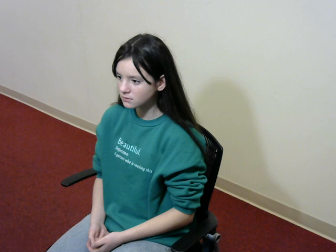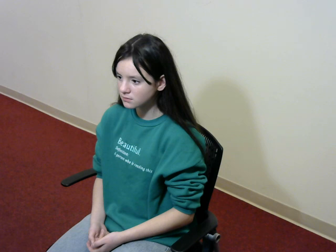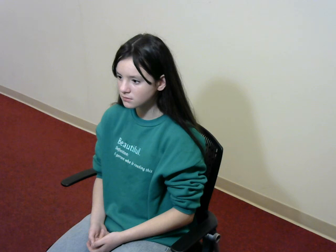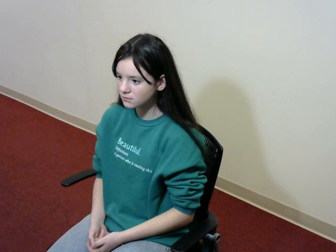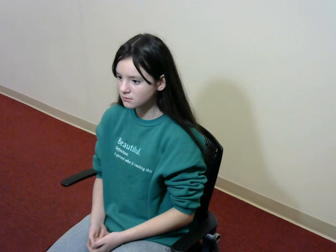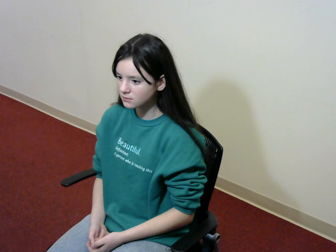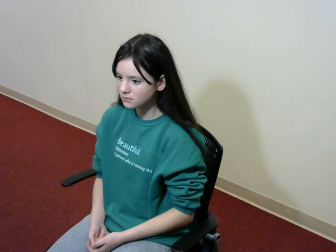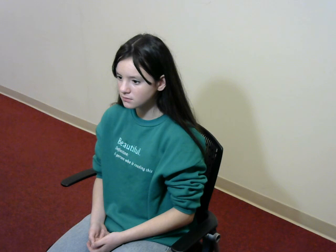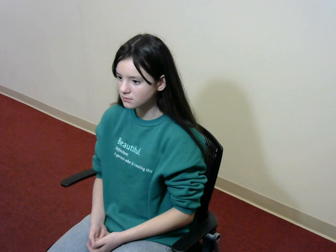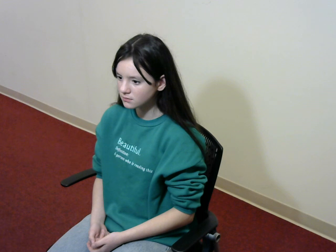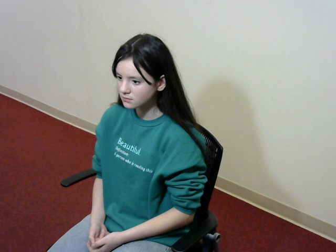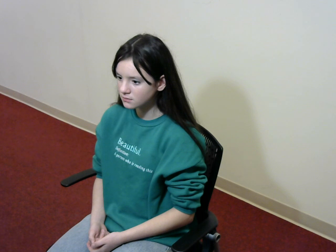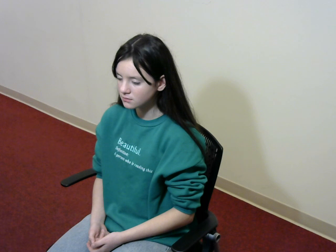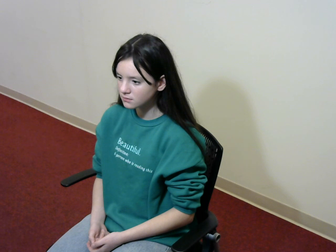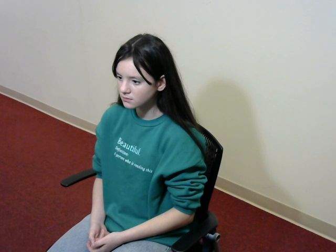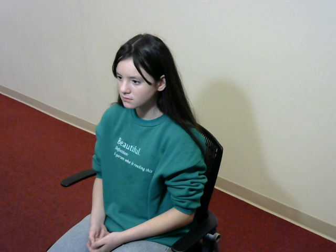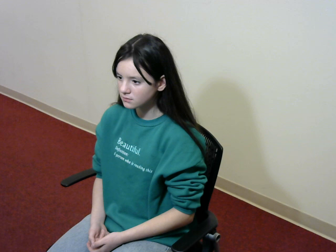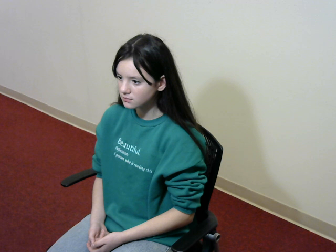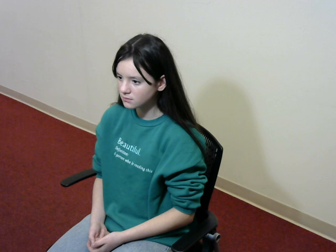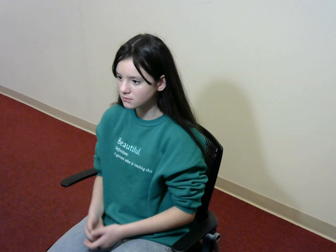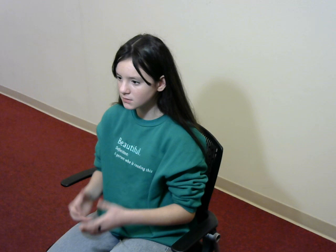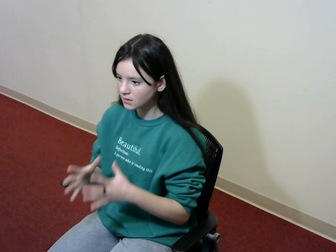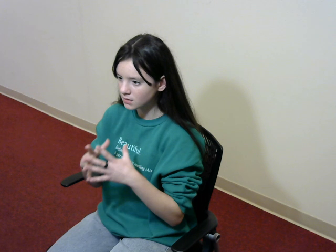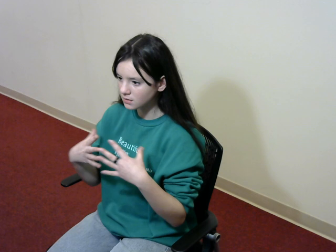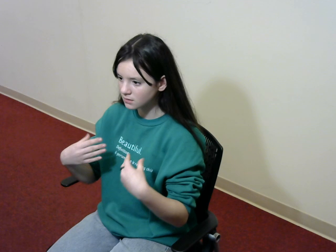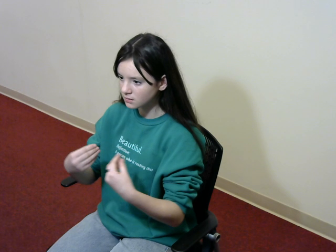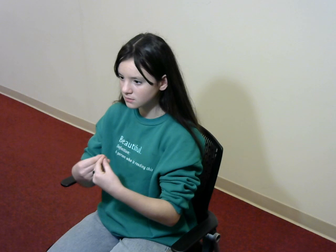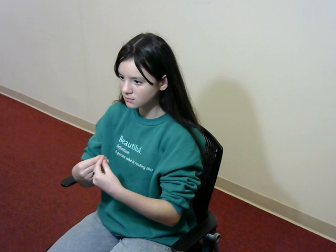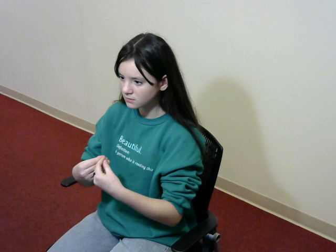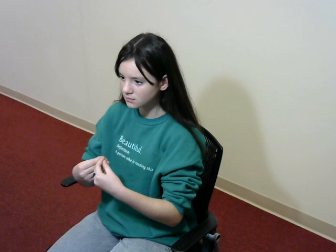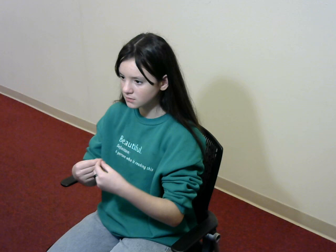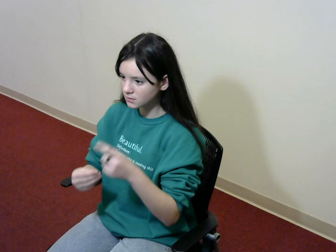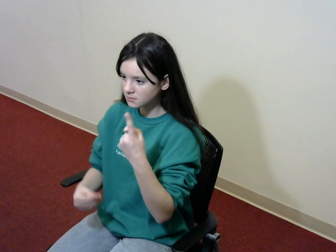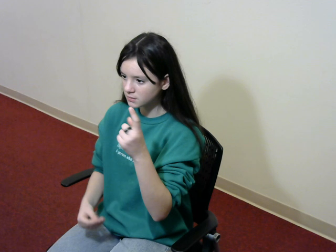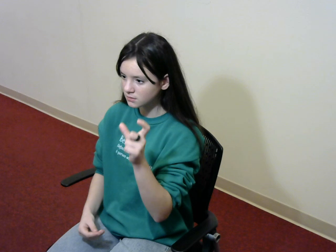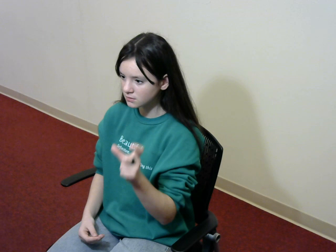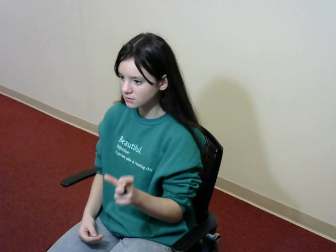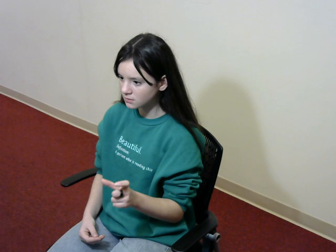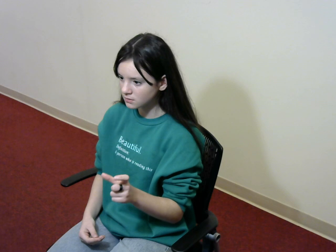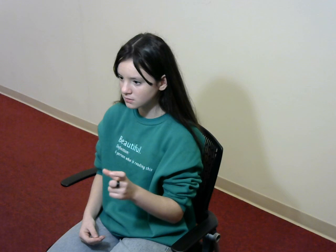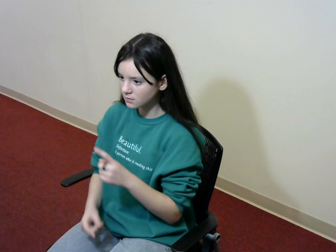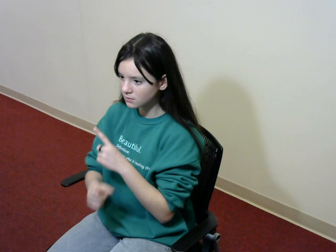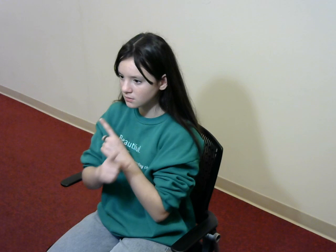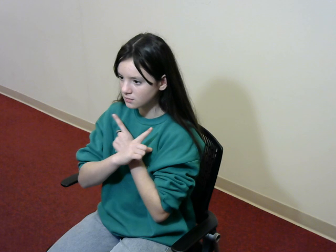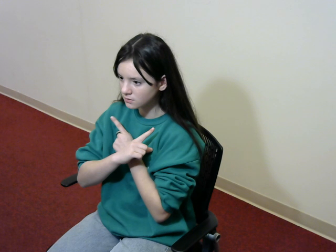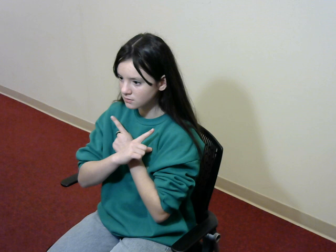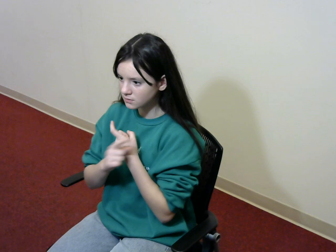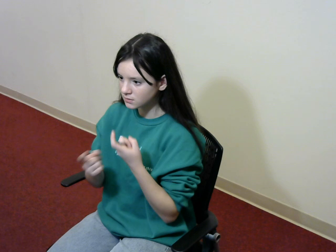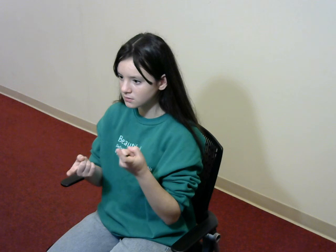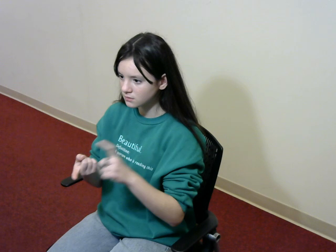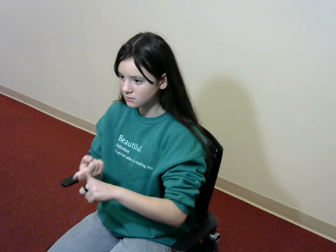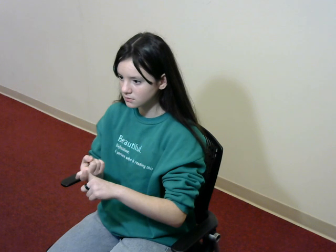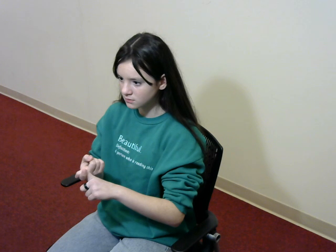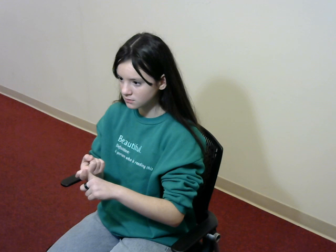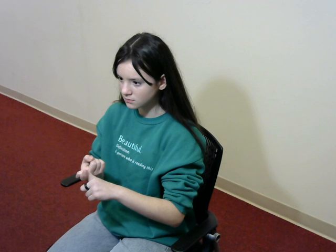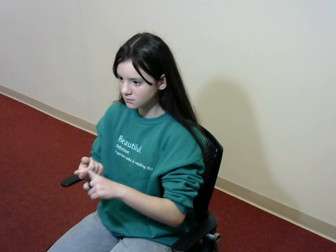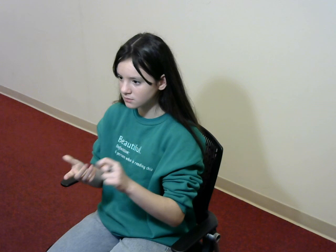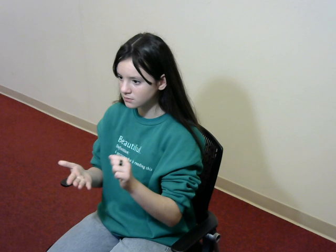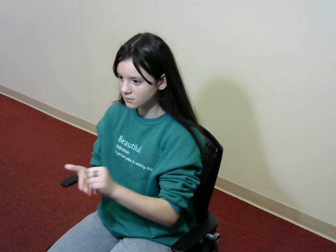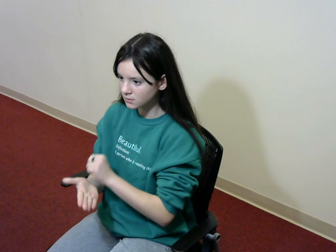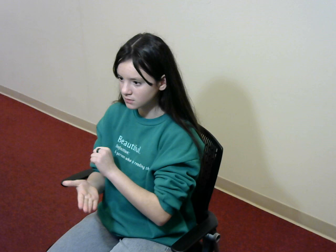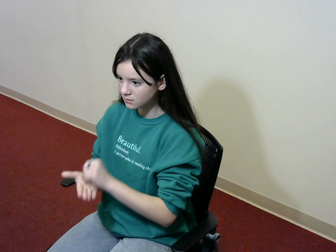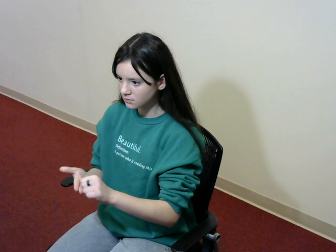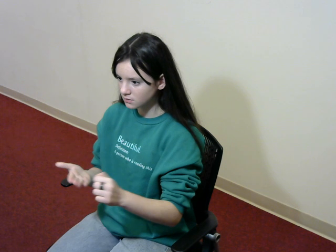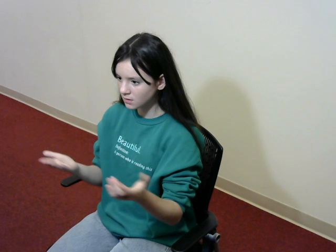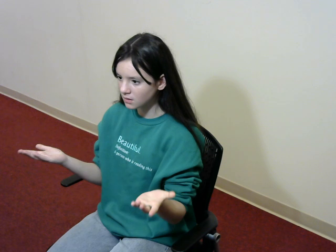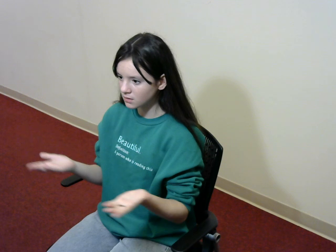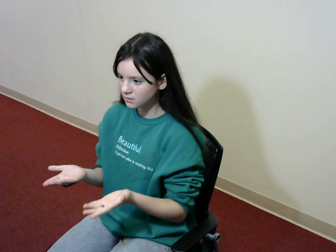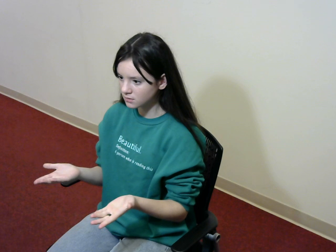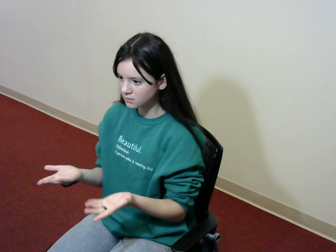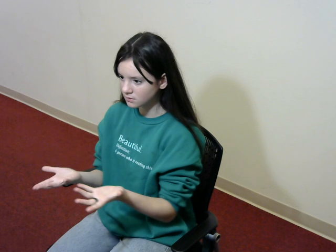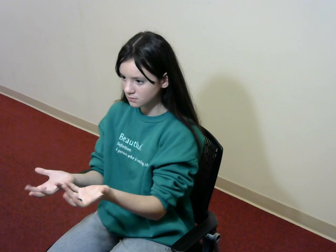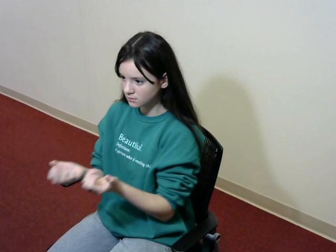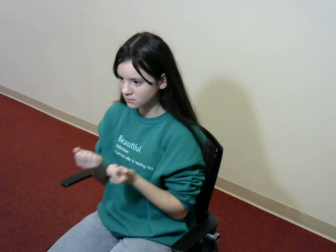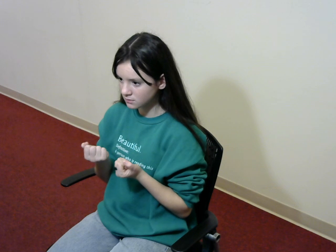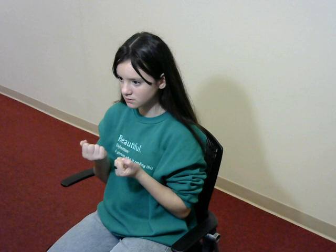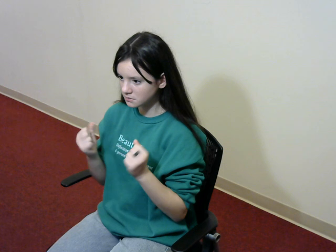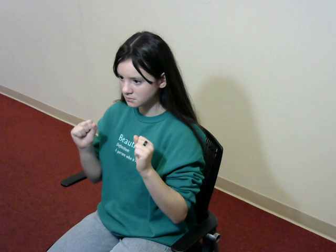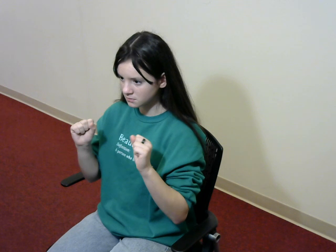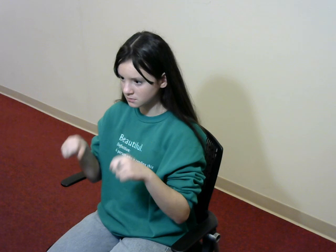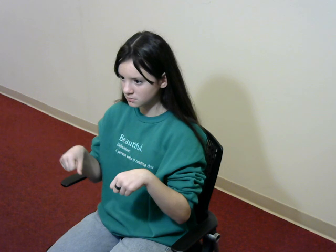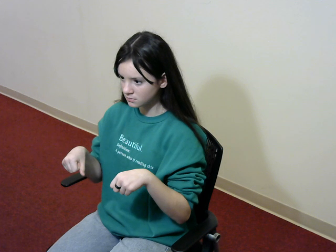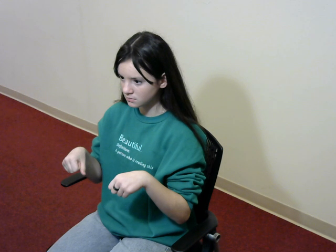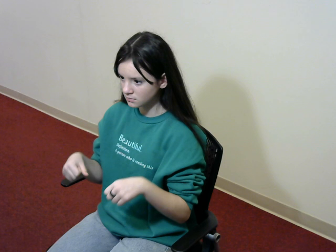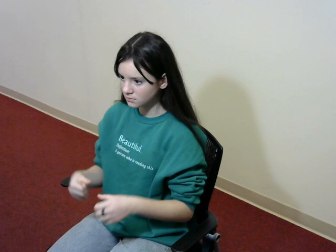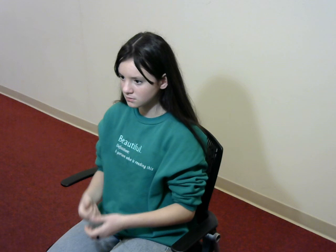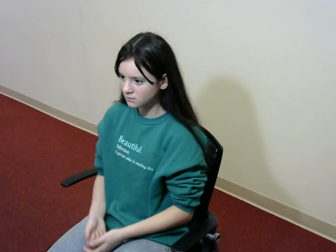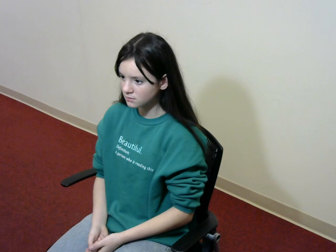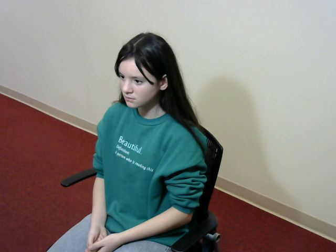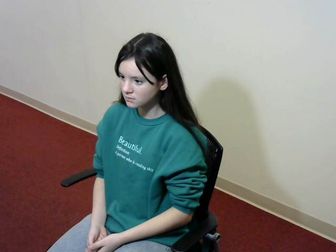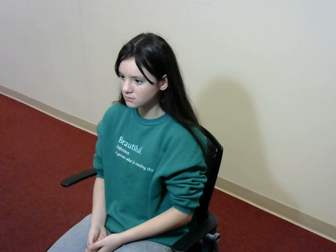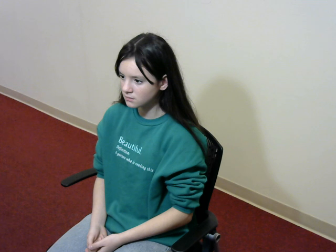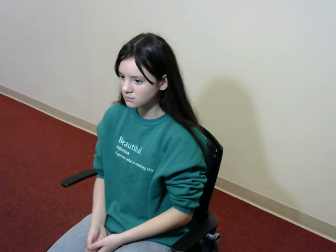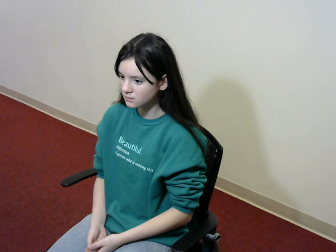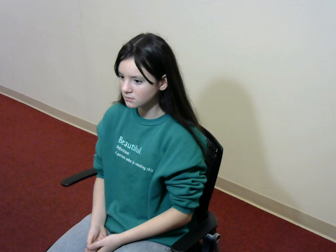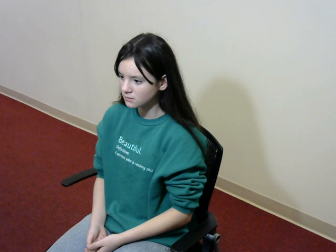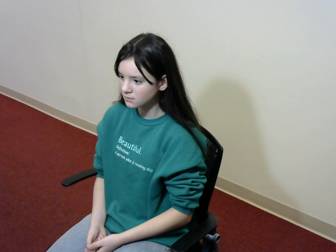Ailədən bir şəxsin ölməsi ilə bağlı sənəd necə almaq olar?